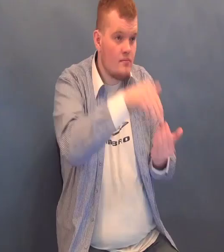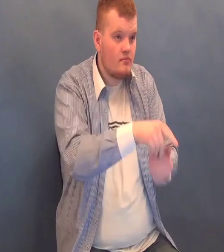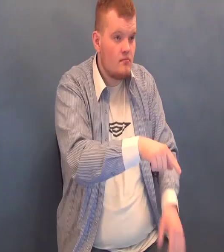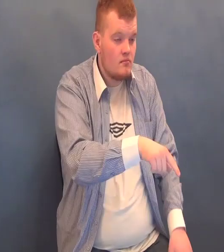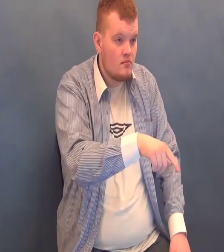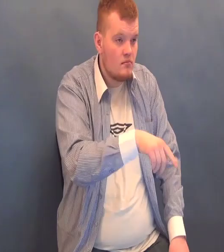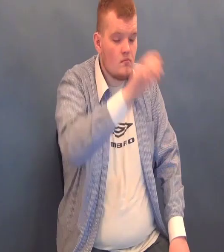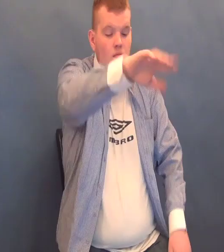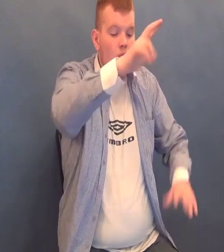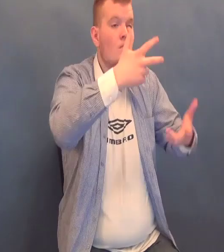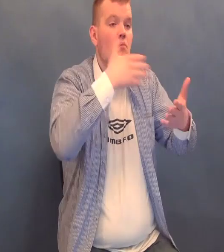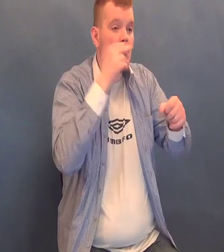Nie jest tam napisane, że od rana do wieczora?